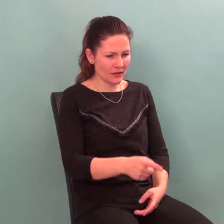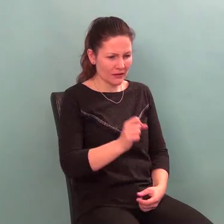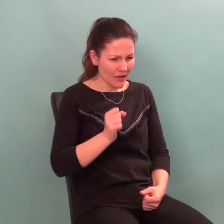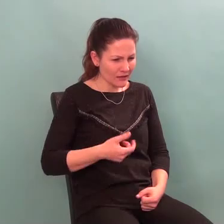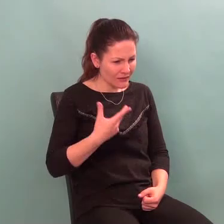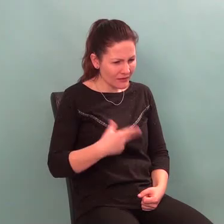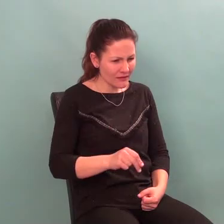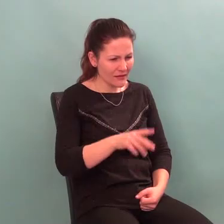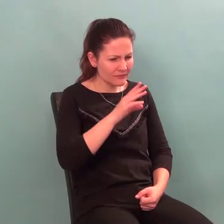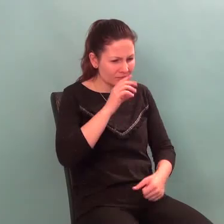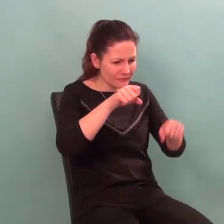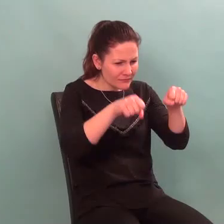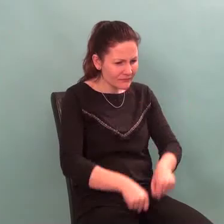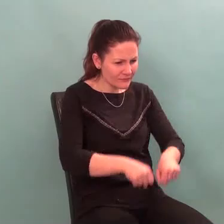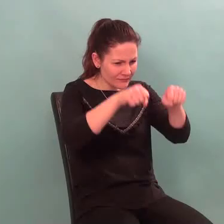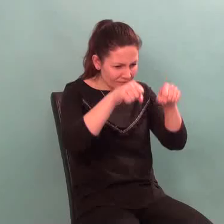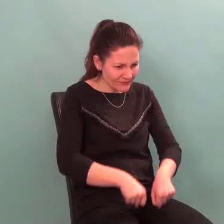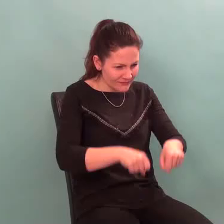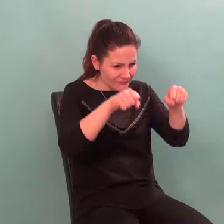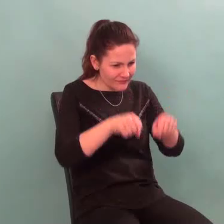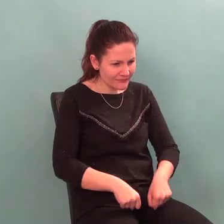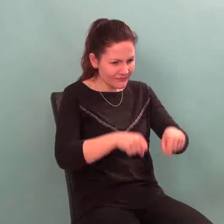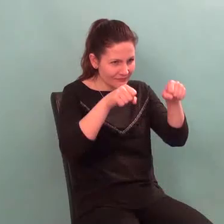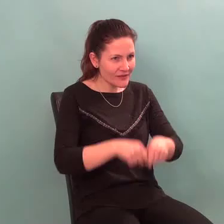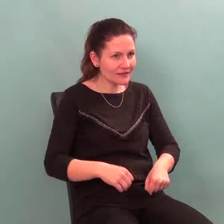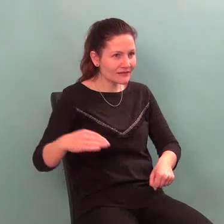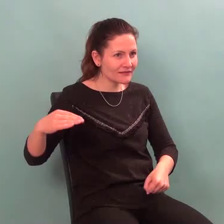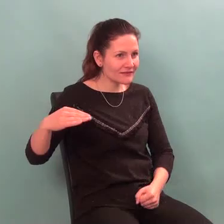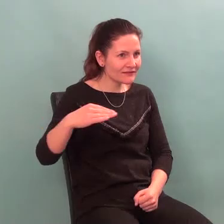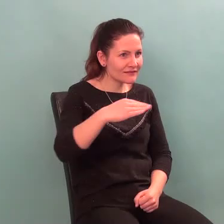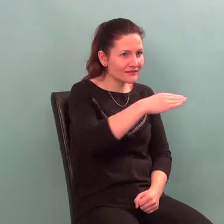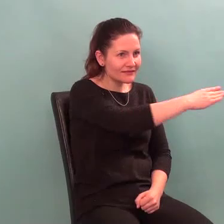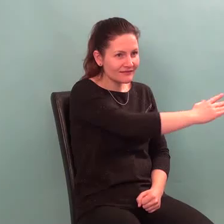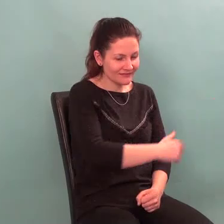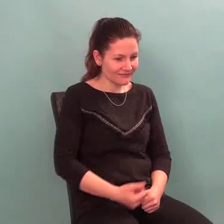To nie są narty, chyba to jest drezyna, drezyna nadjeżdża.